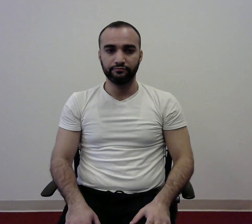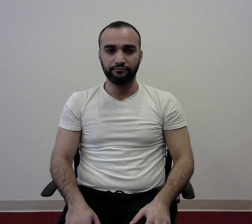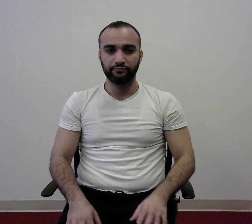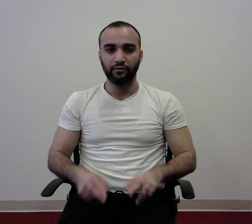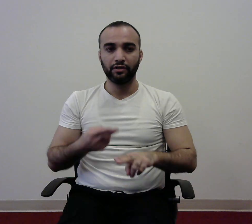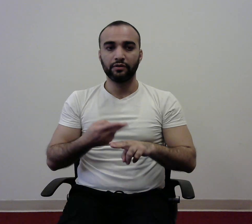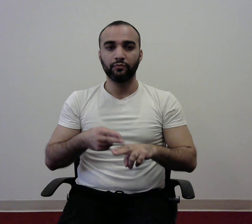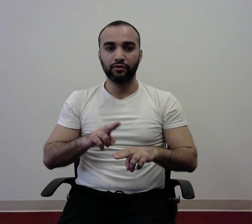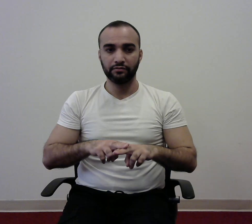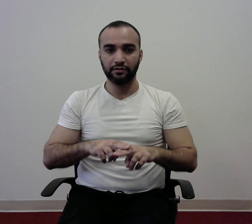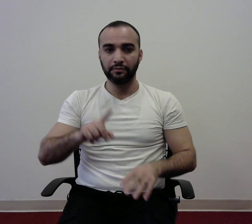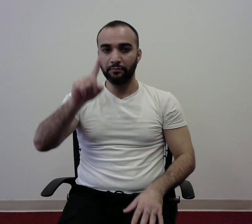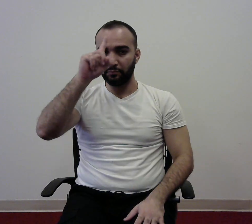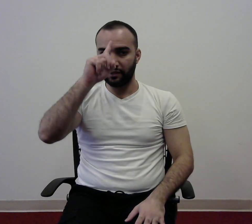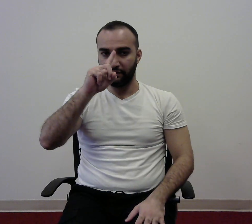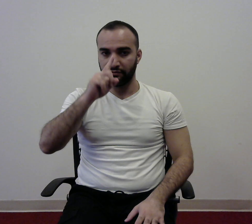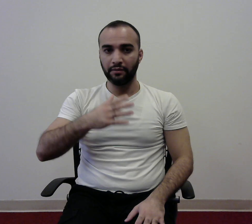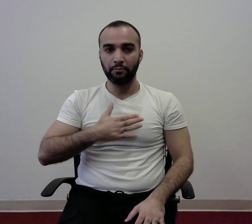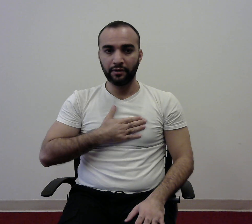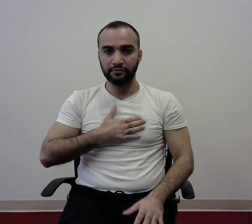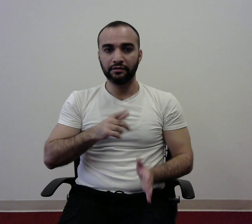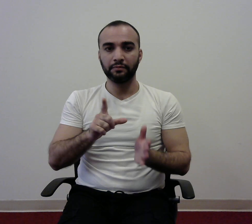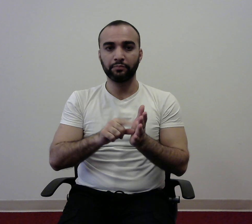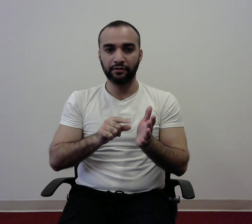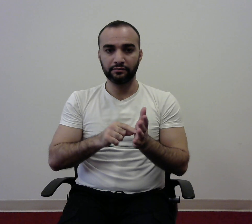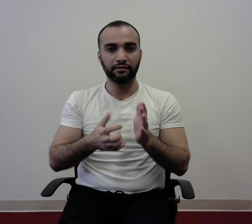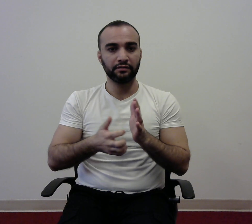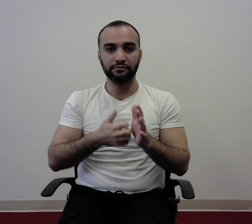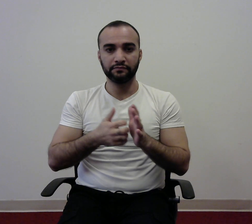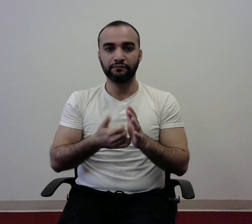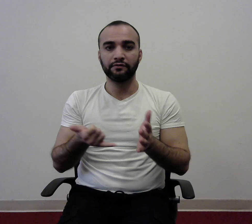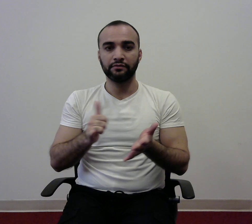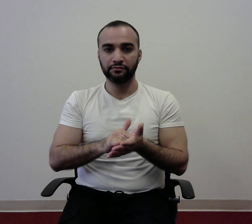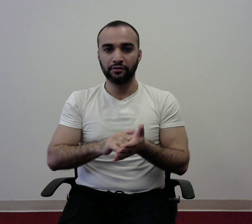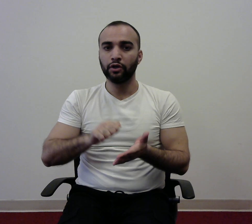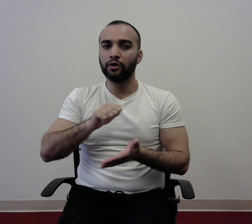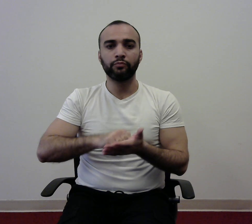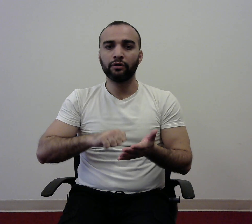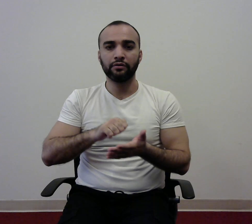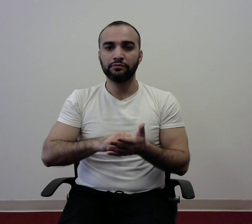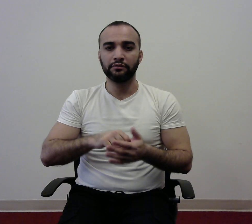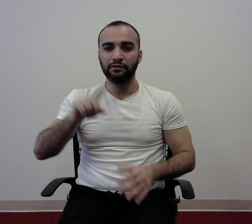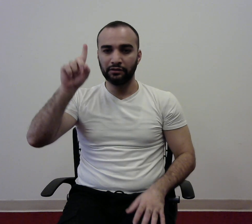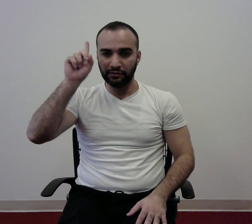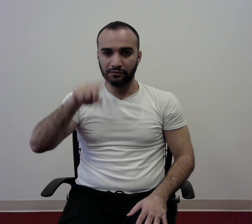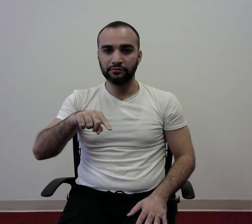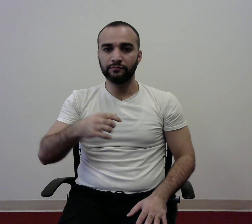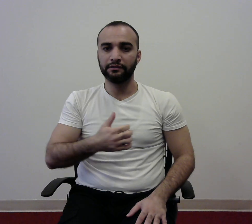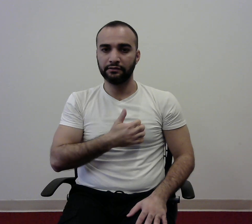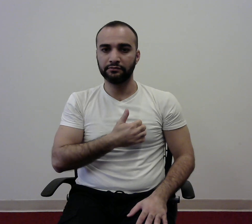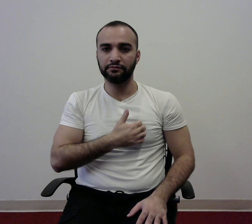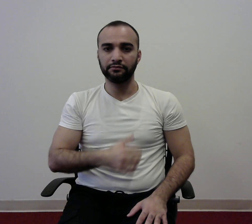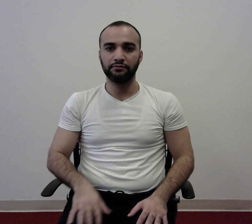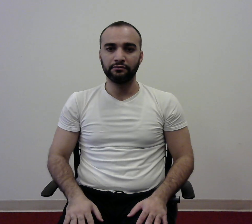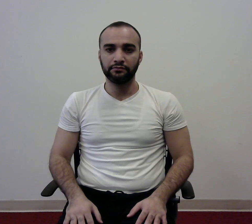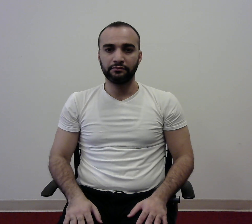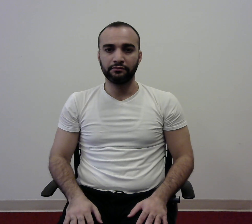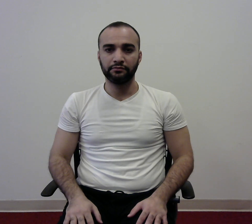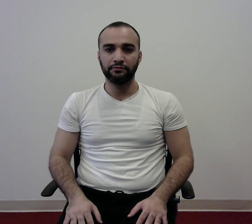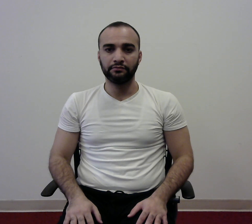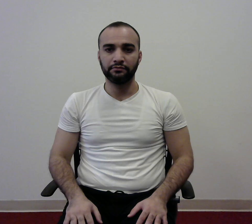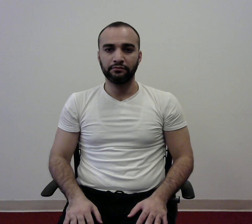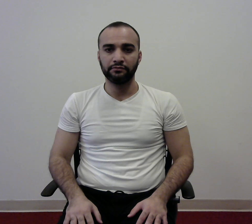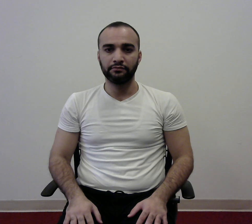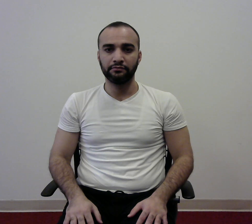Bu ay mənim pensiyam əksik yüklənib, səbəbini bilmək istəyirəm